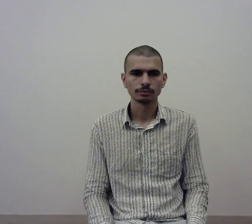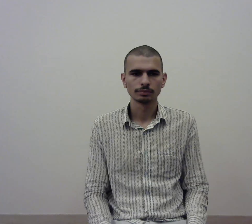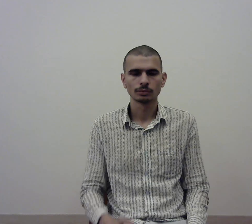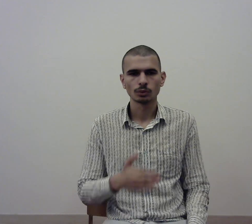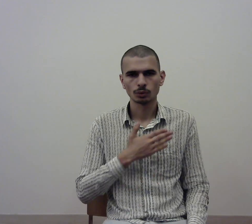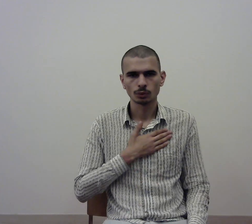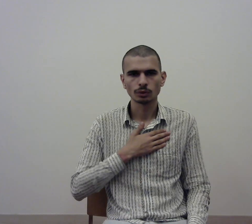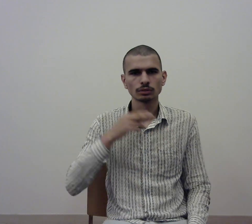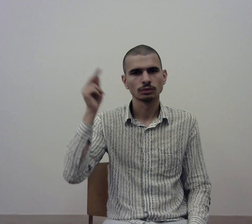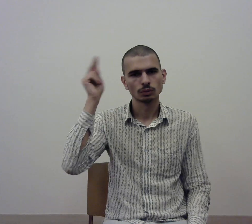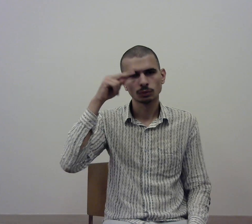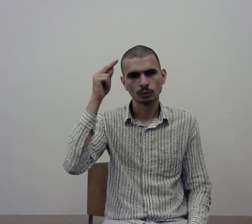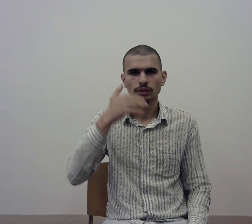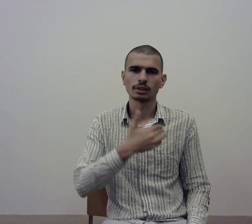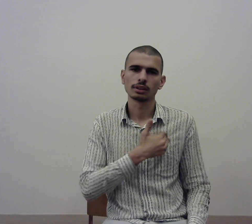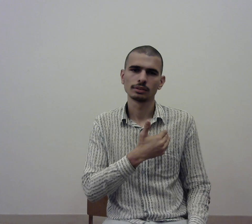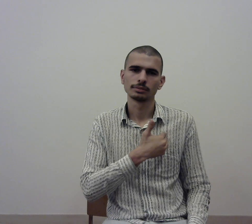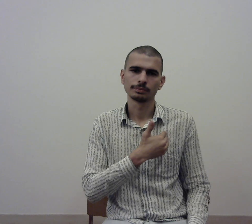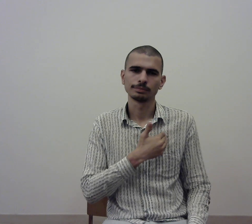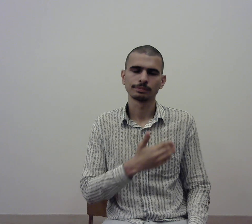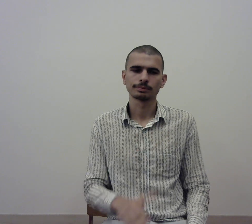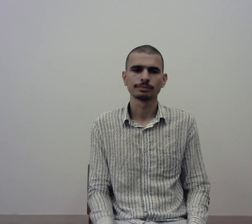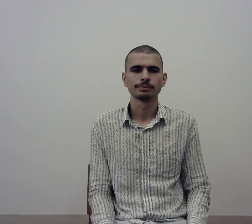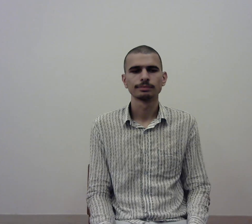Mən öyrənmək istəyirəm